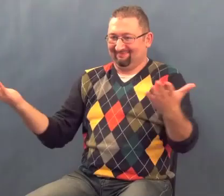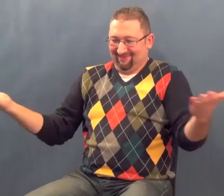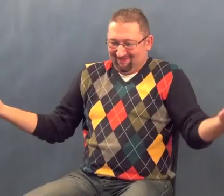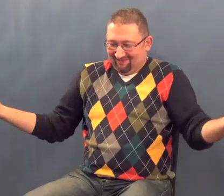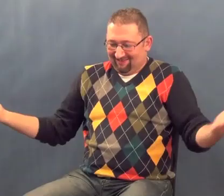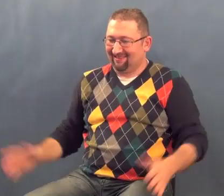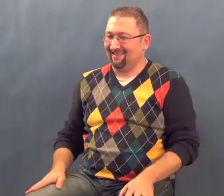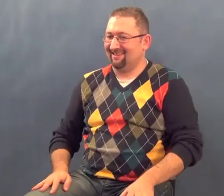No.